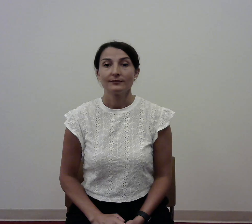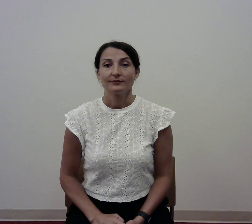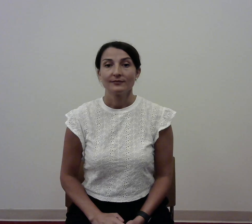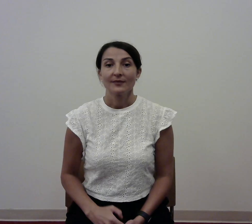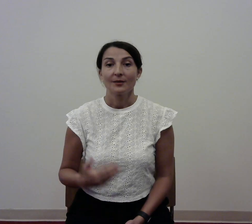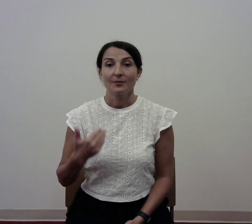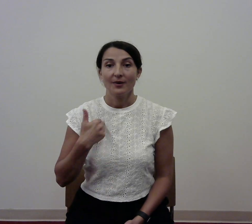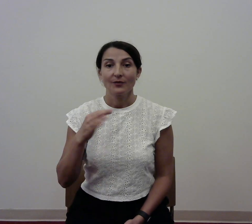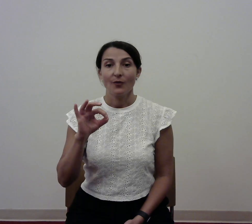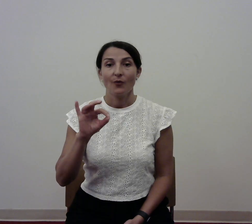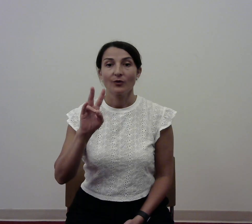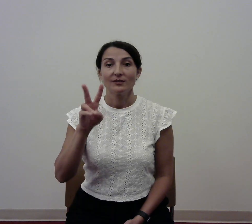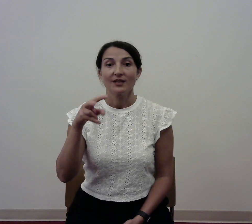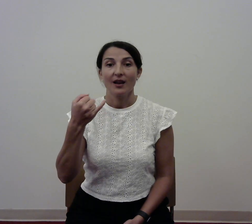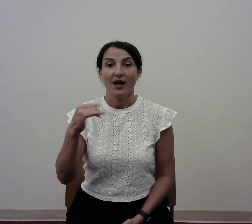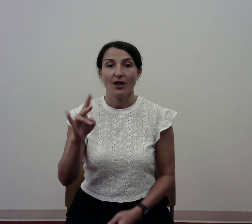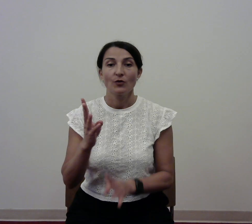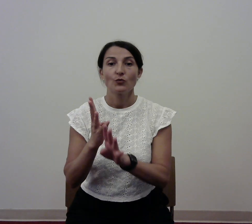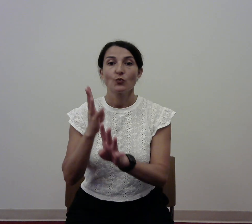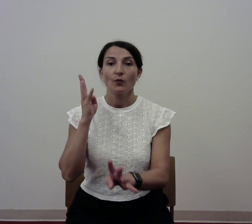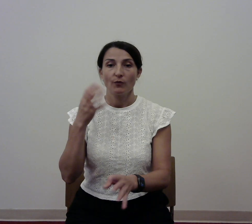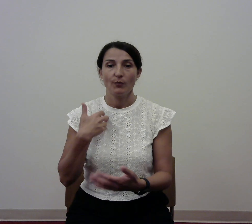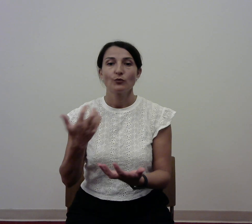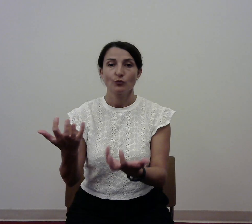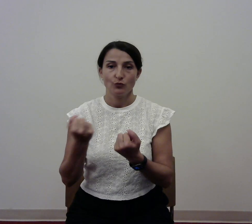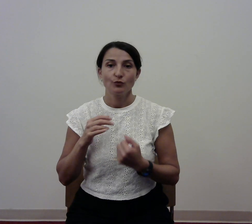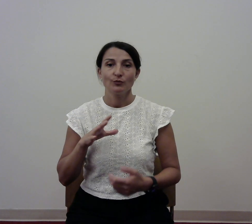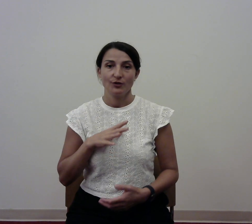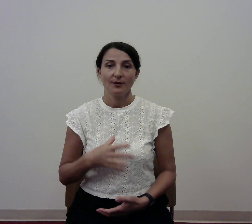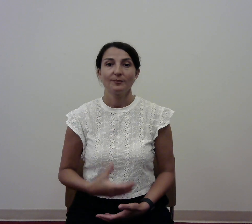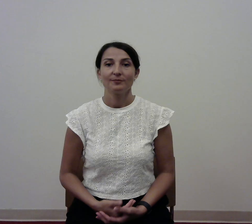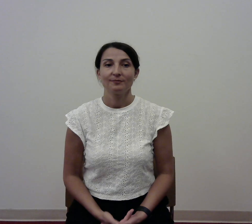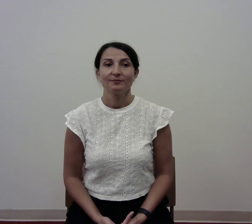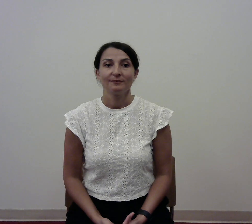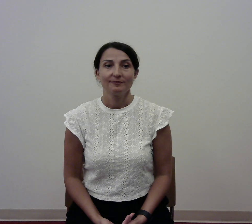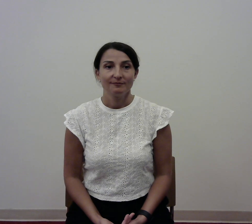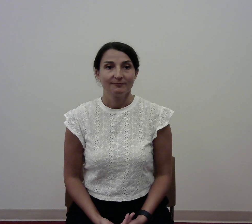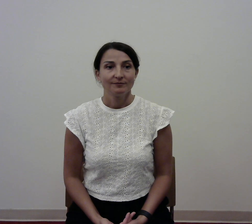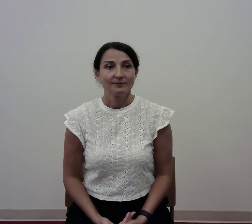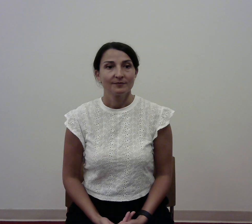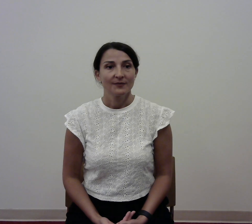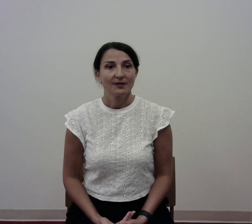Mən onlayn növbə götürmüşəm